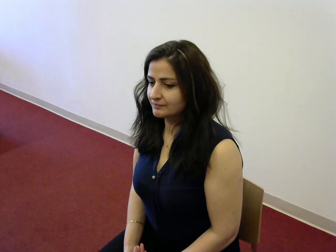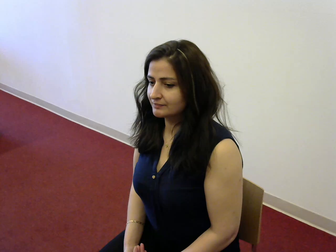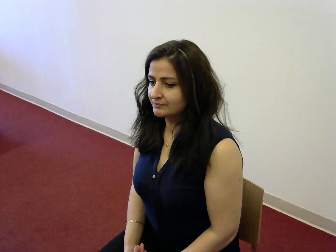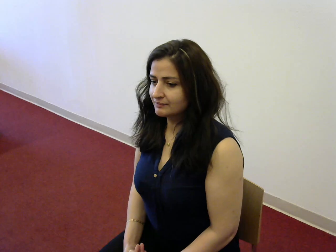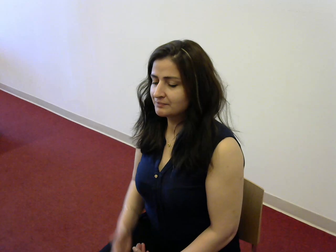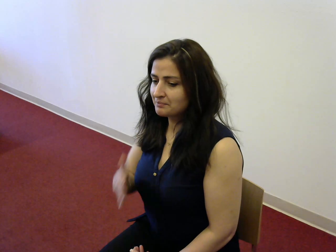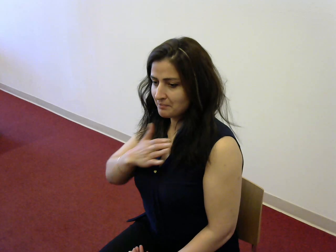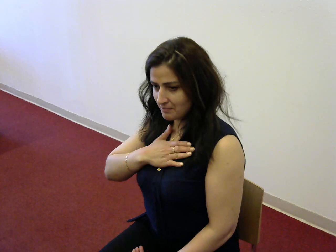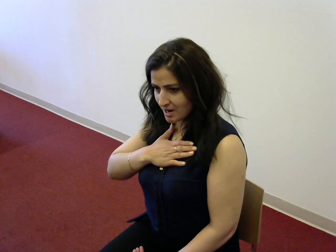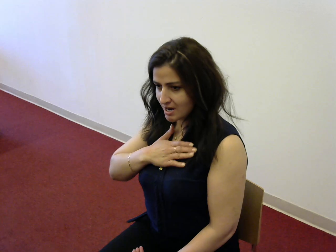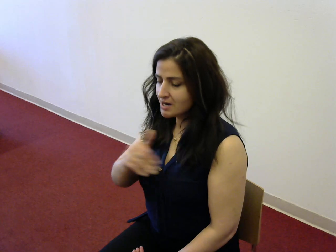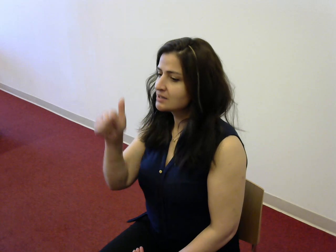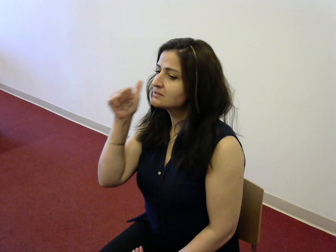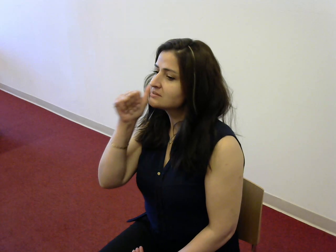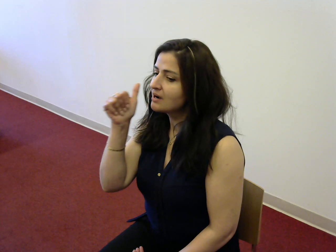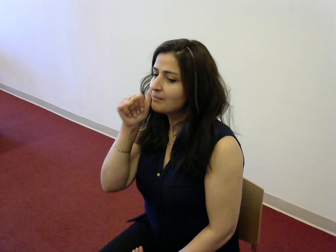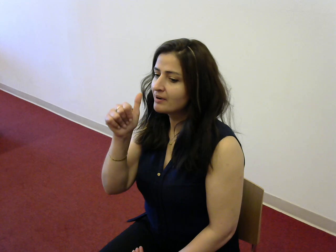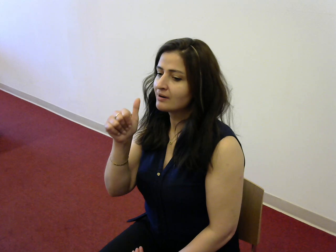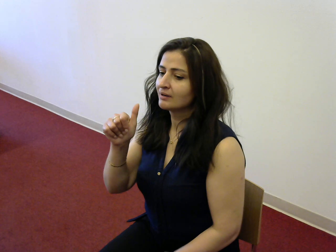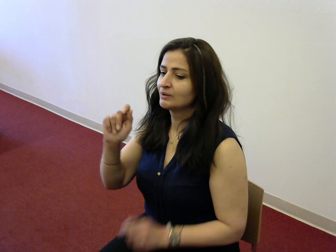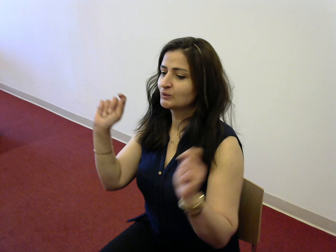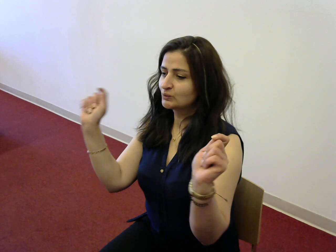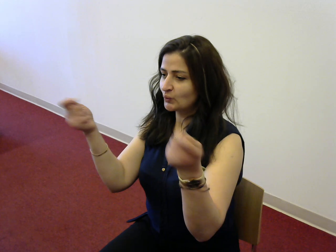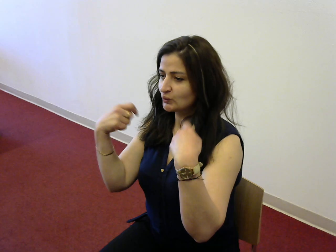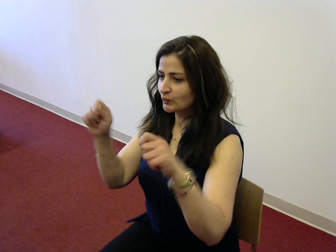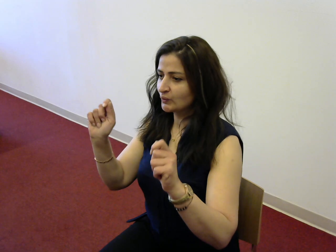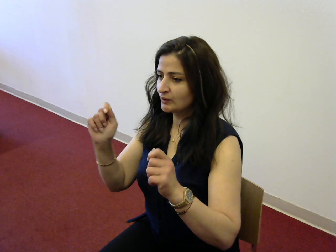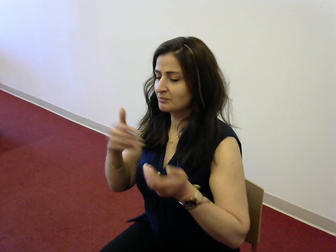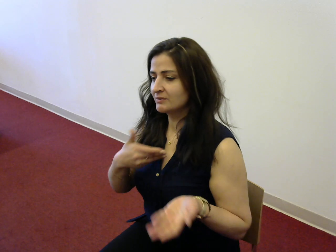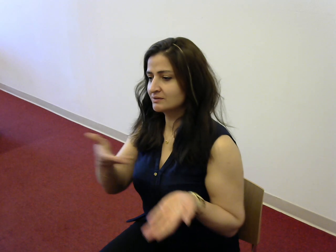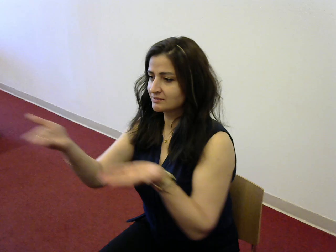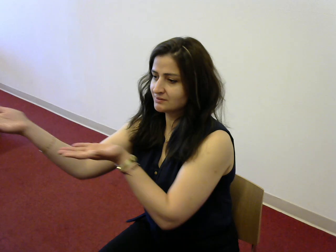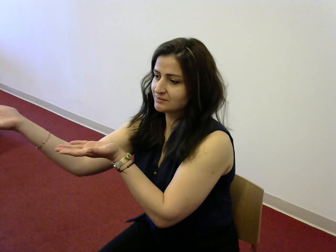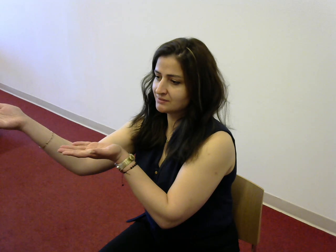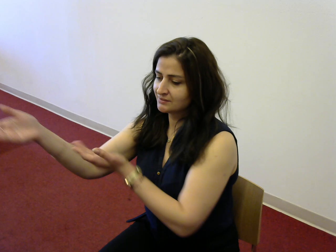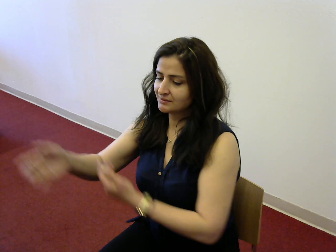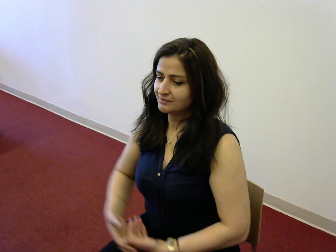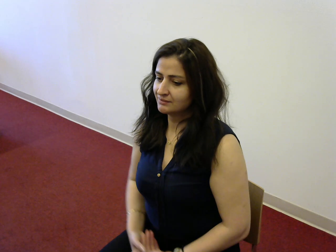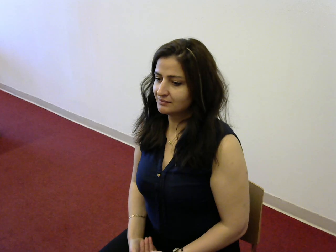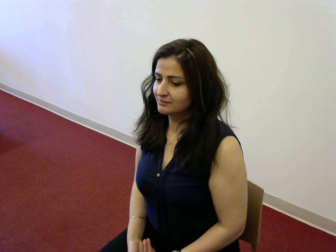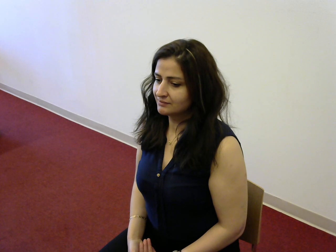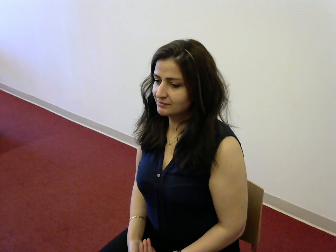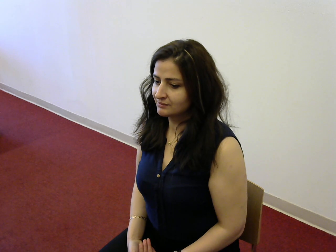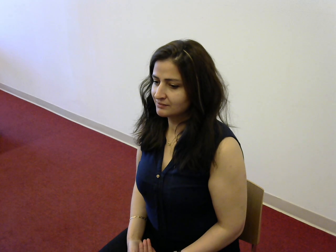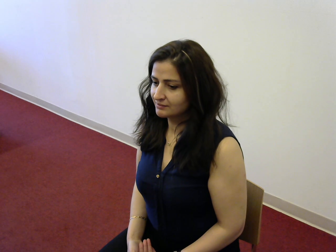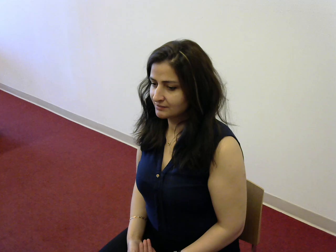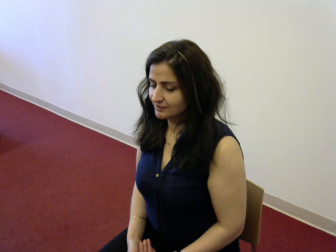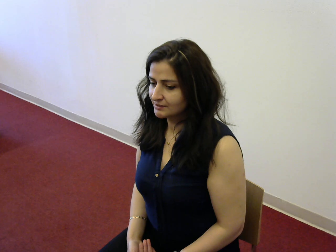Bizi sabah toya çağırıblar